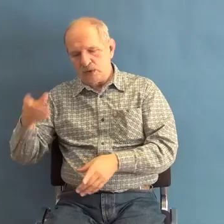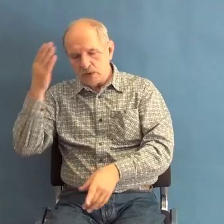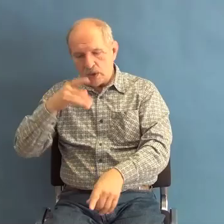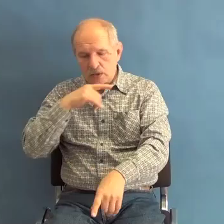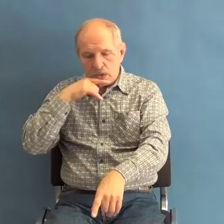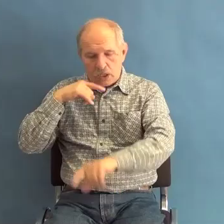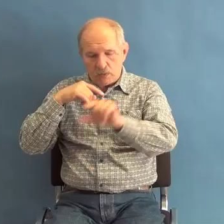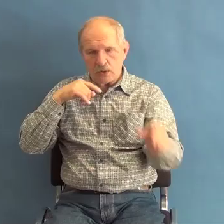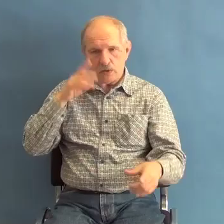Czarne i czerwone oznaczenia...